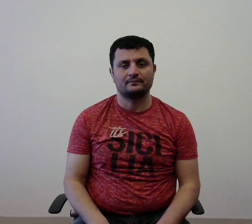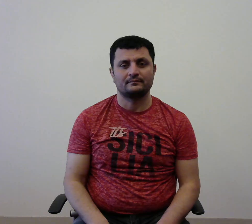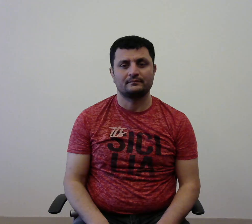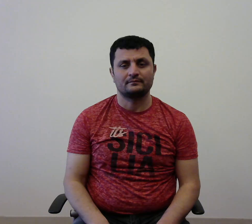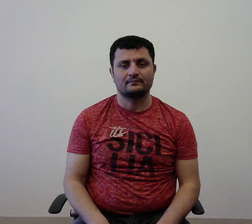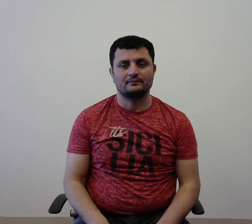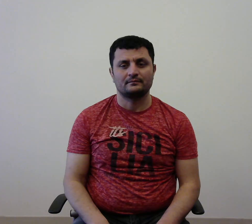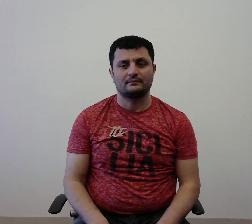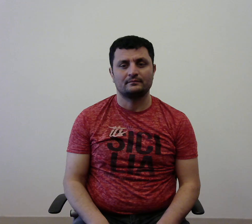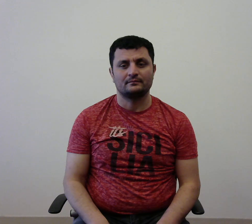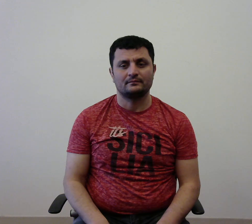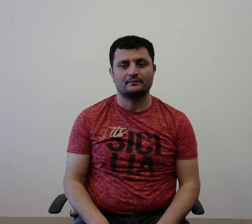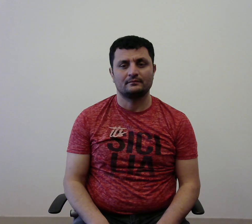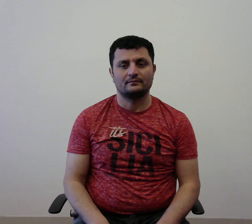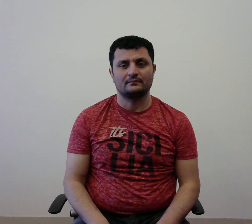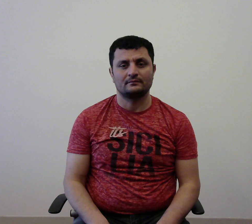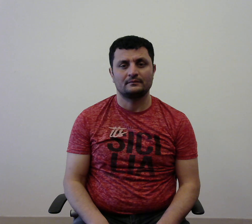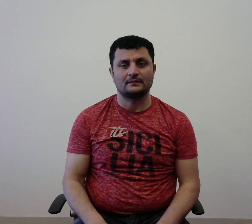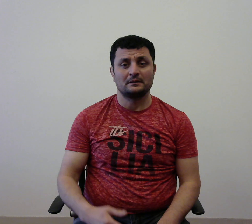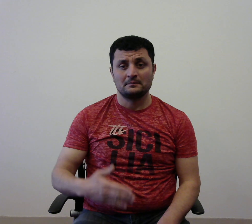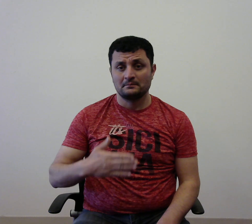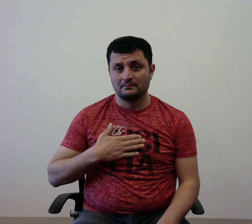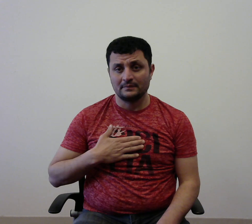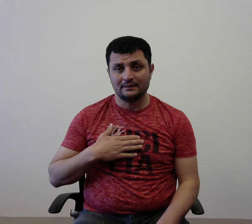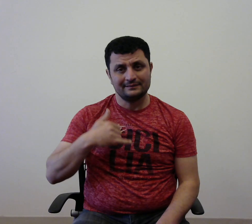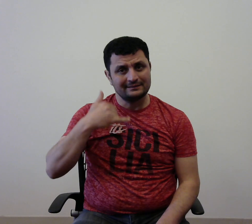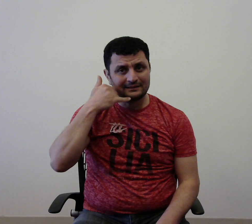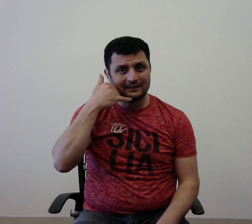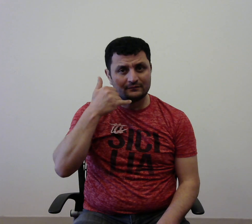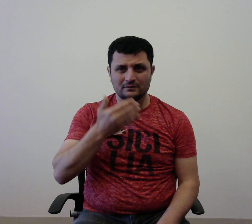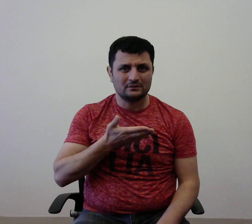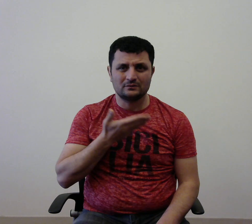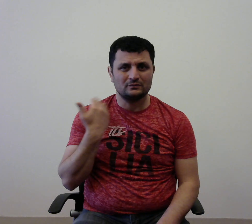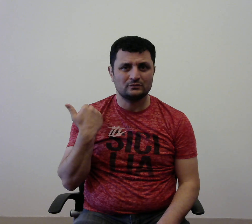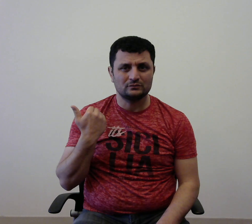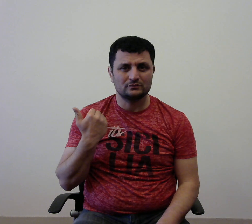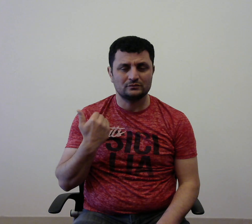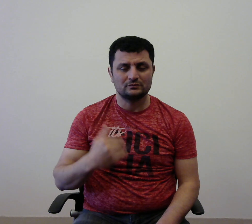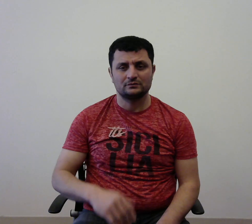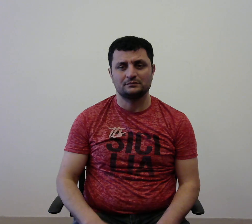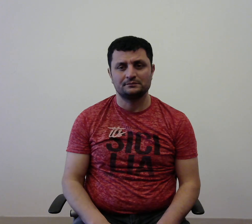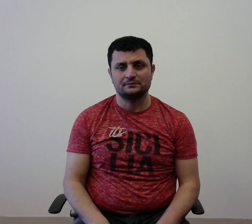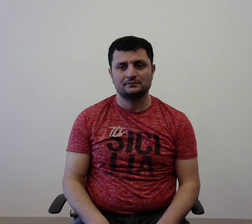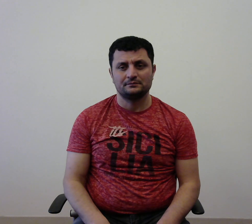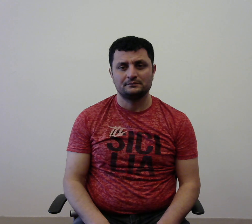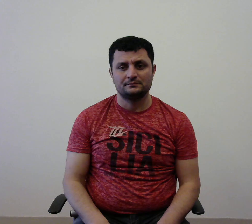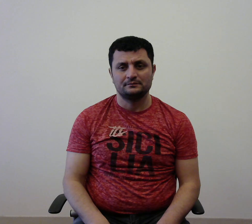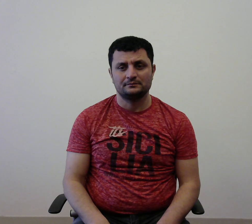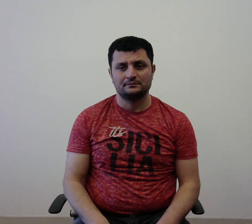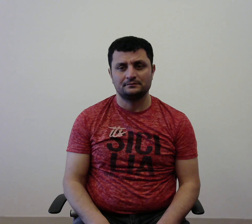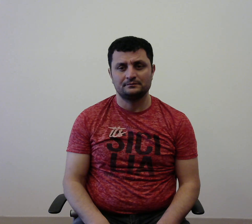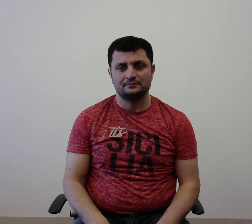Mənim telefonum yoxdur